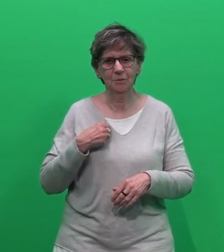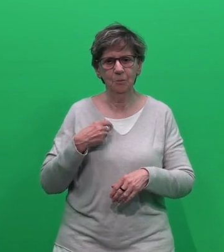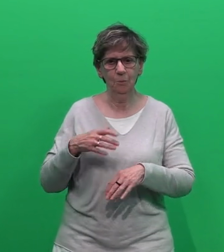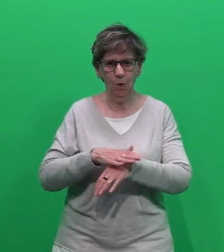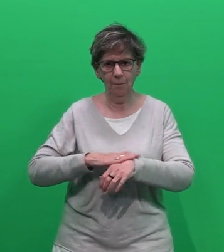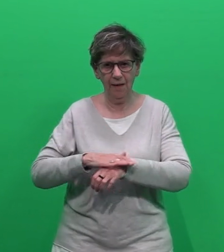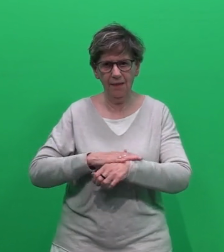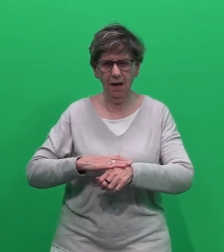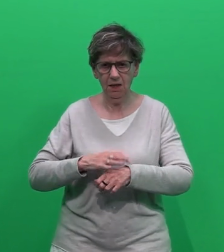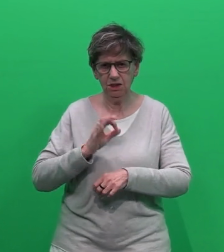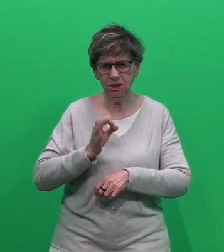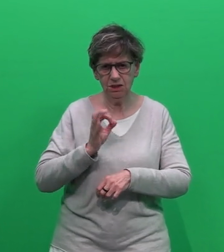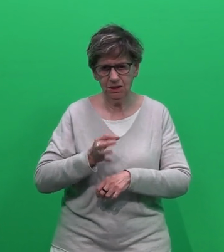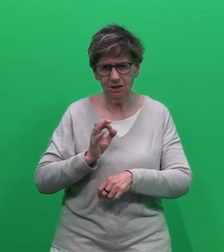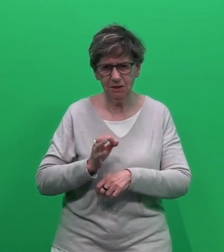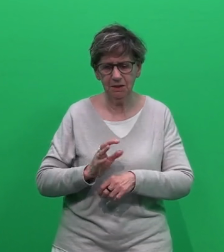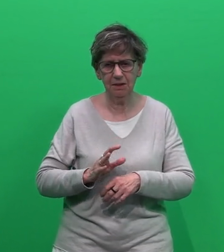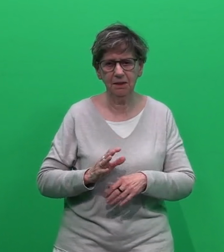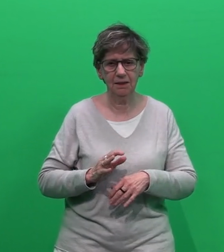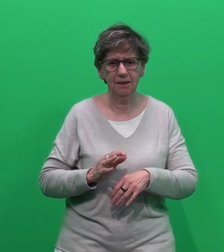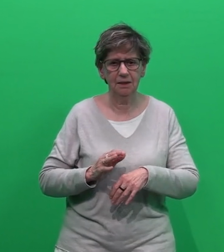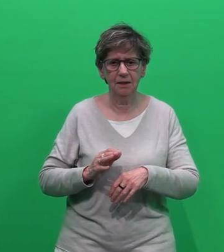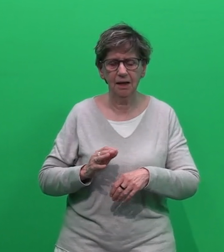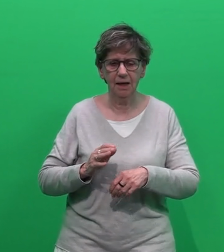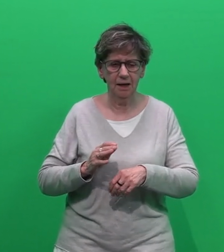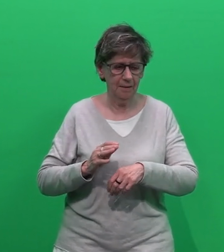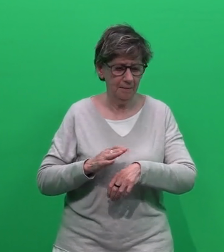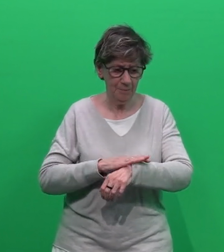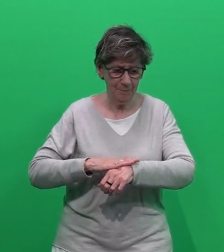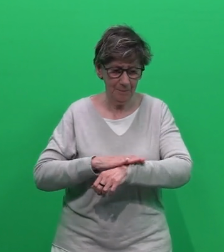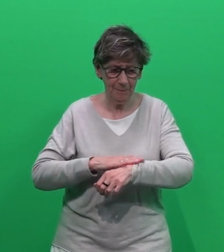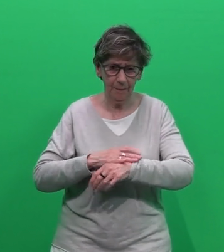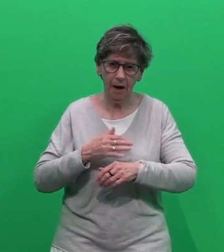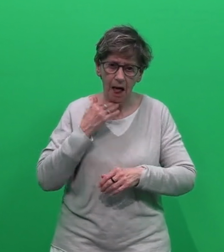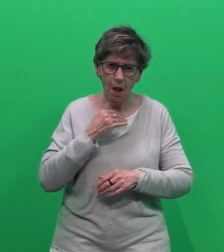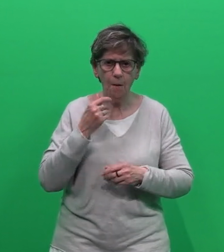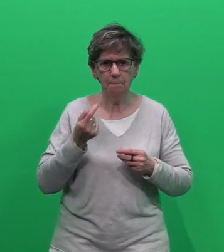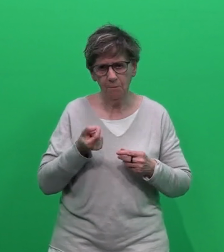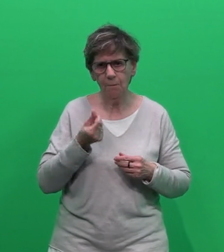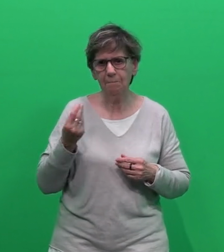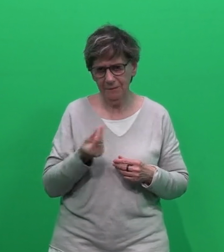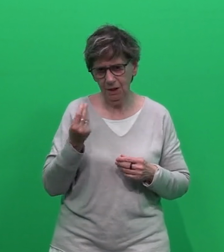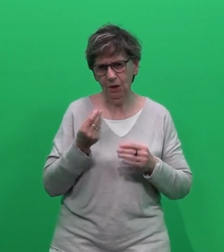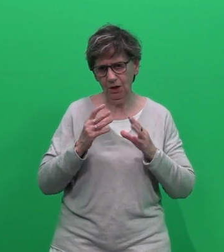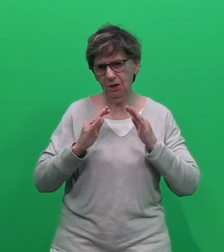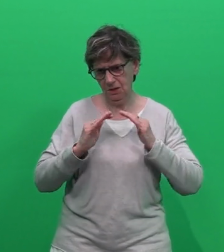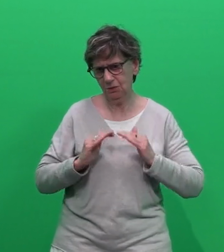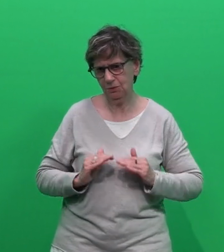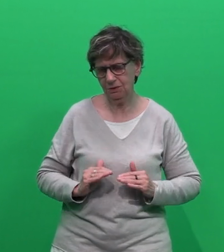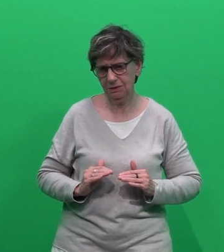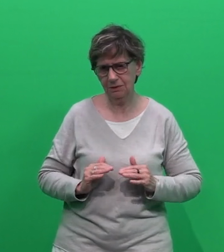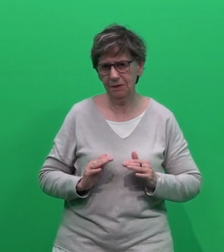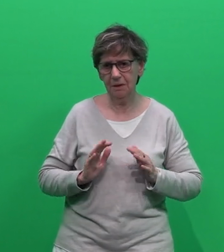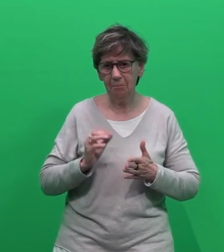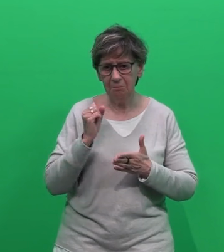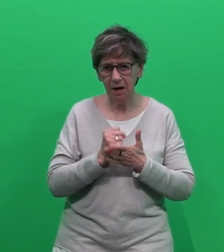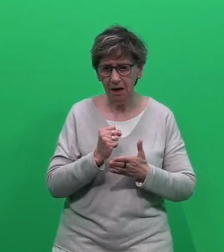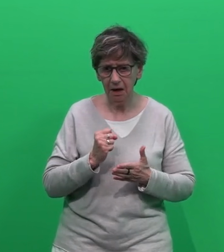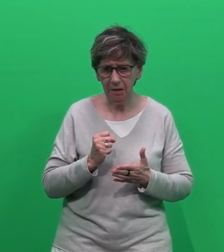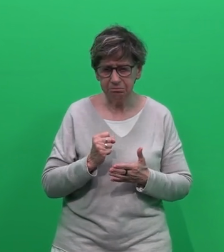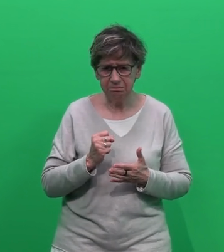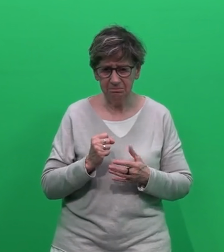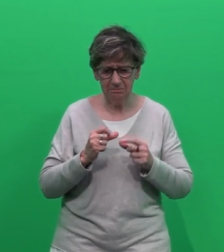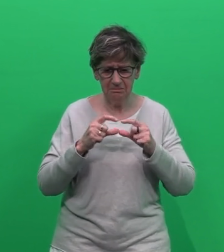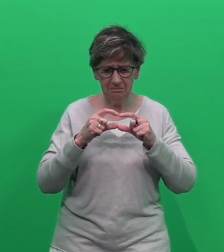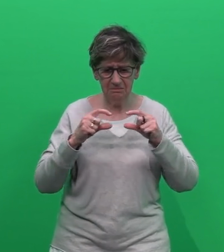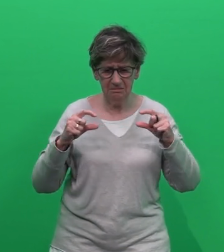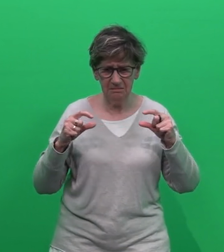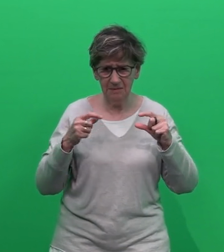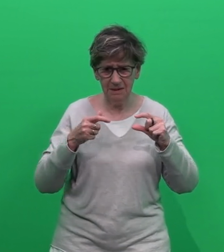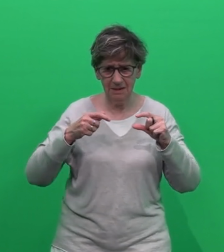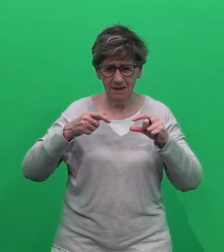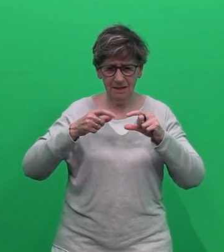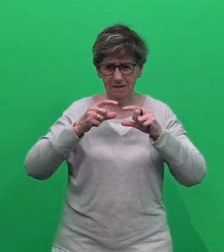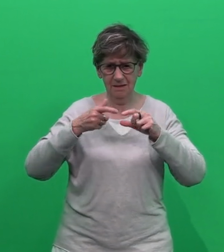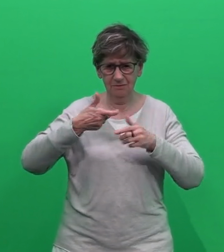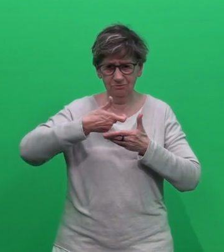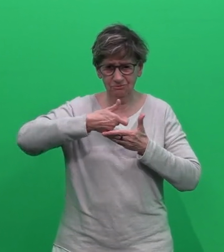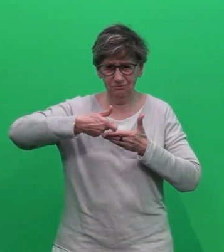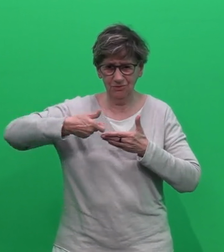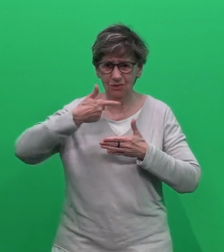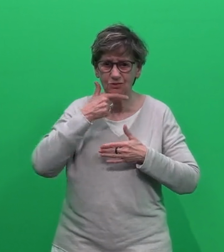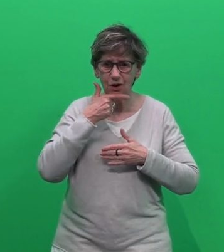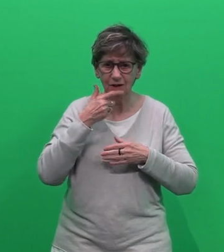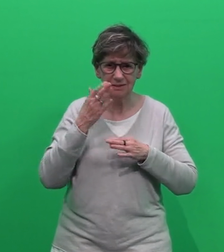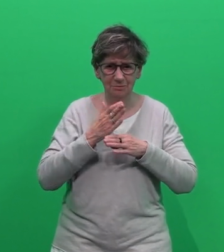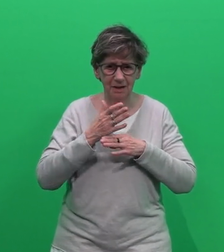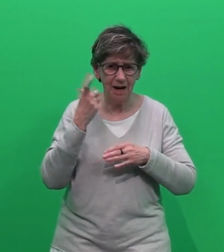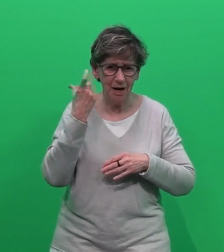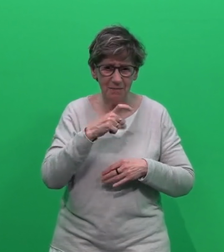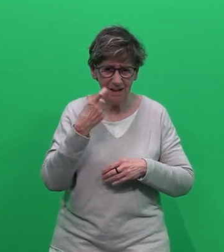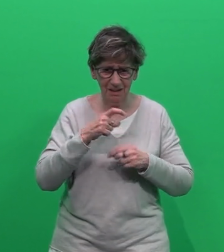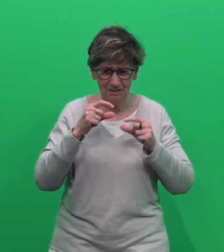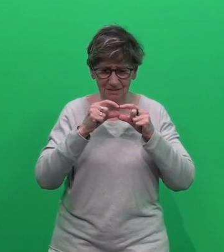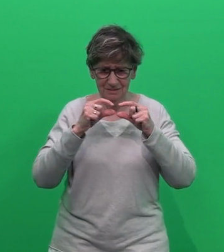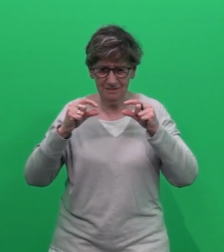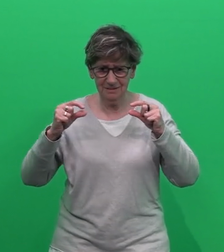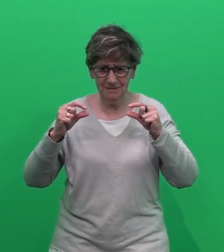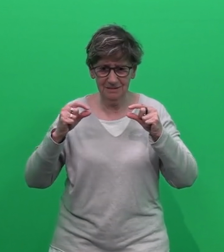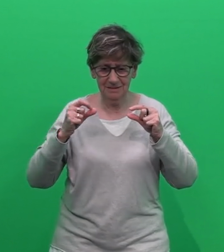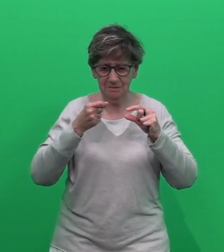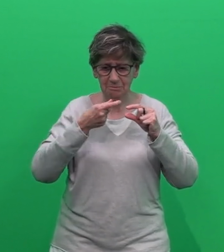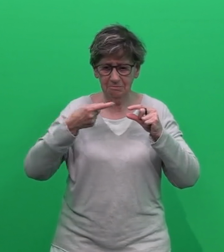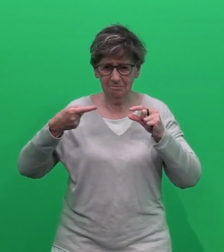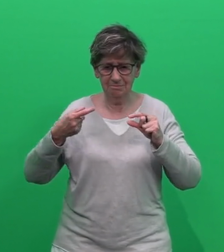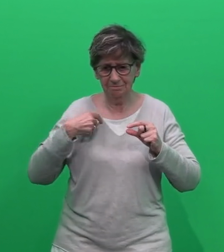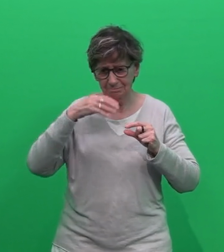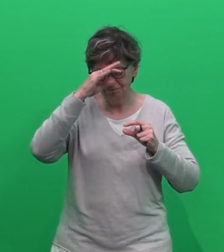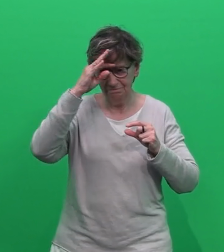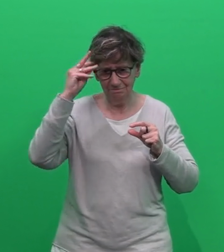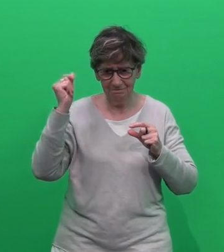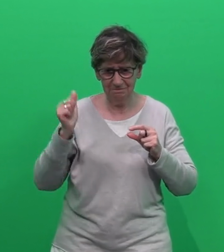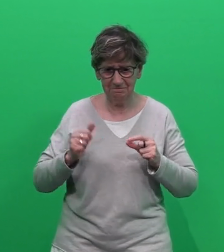Em poso pomada al braç i em va una mica millor, em baixa la inflamació. No sé de quina marca és la pomada, és un tub allargat que és de color groc amb una paraula que he oblidat.